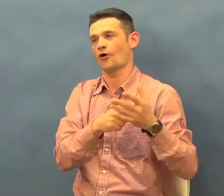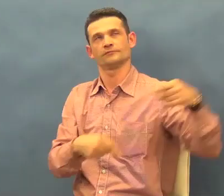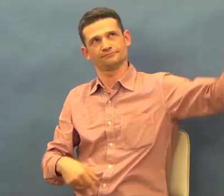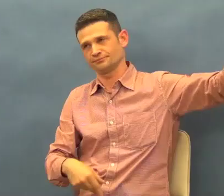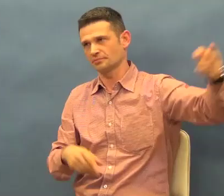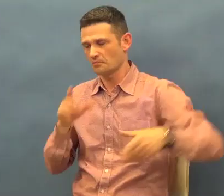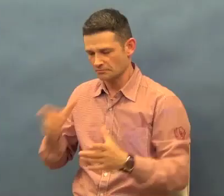To ten zegar z kukułką.